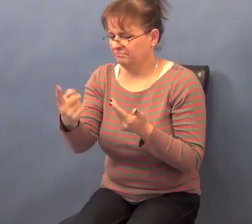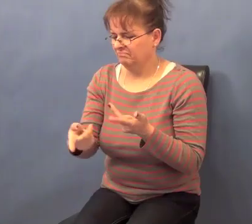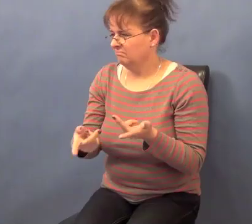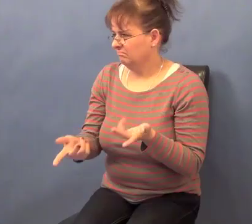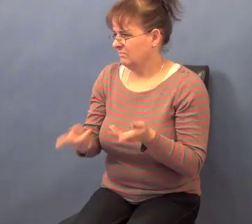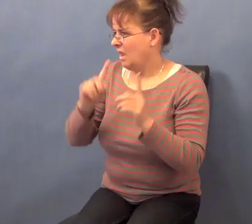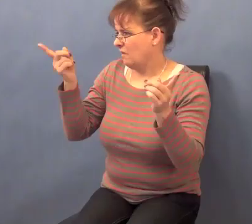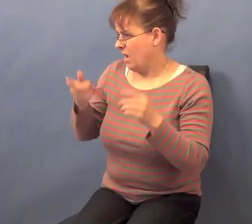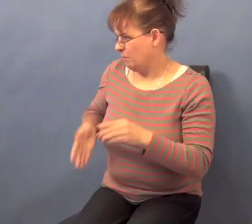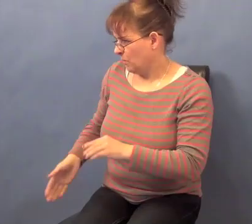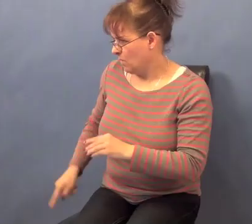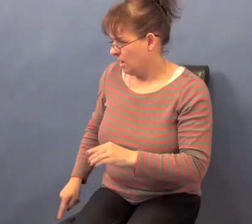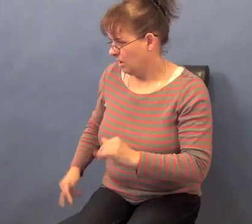To jest dziwne, nie wolno piłować?